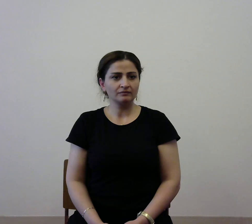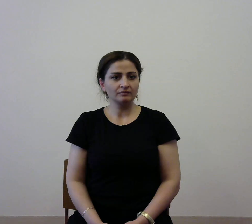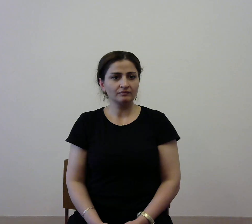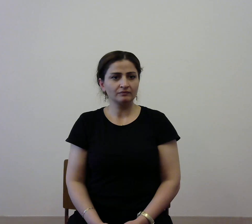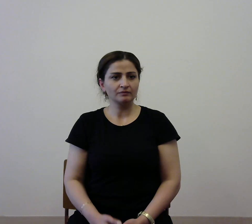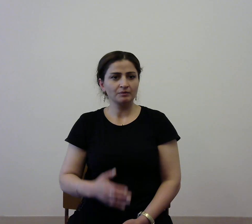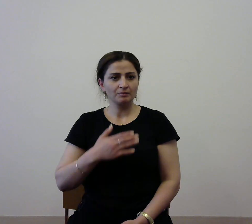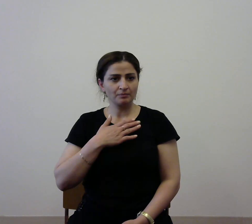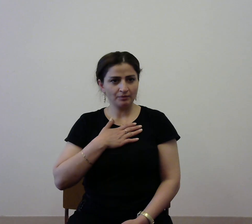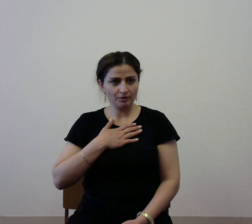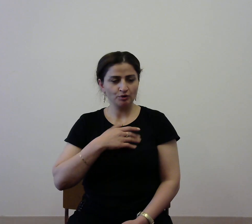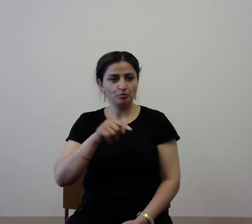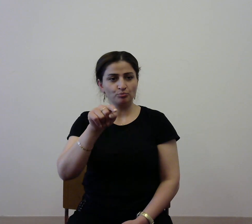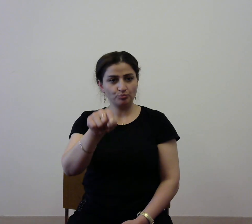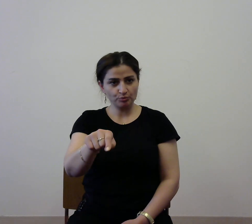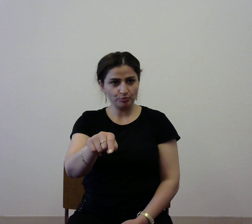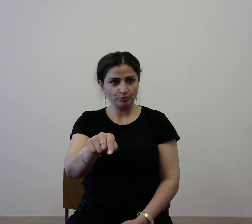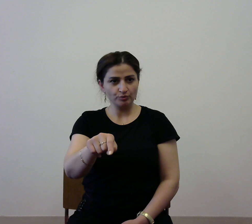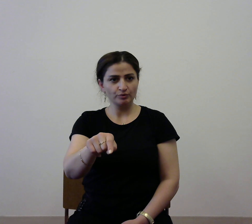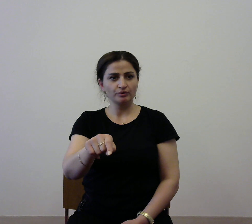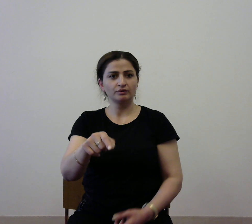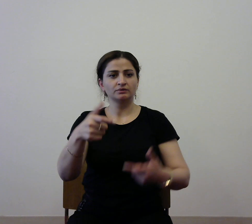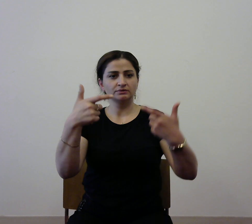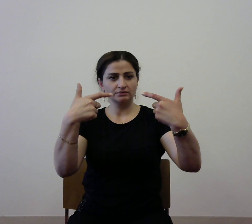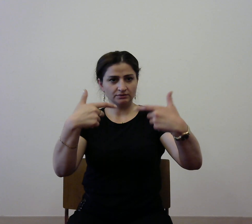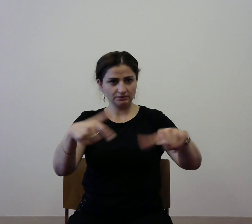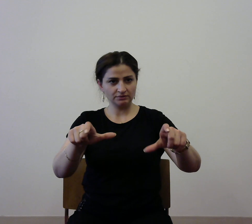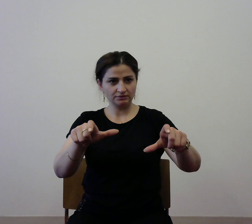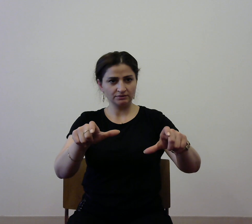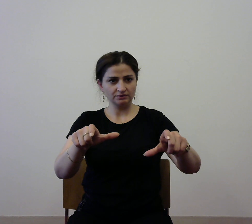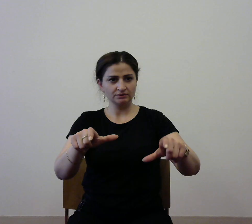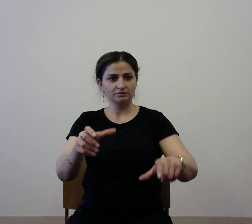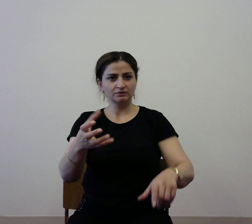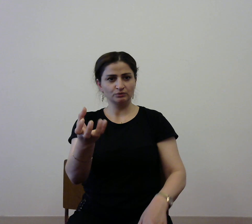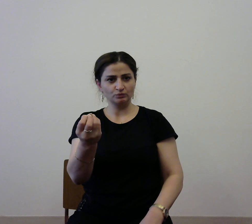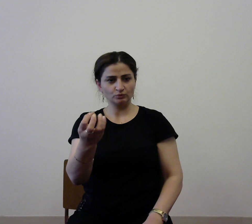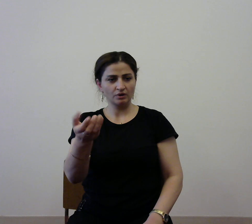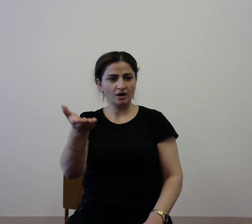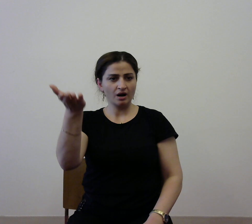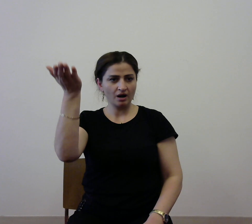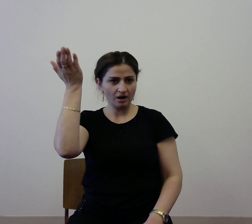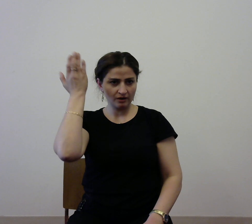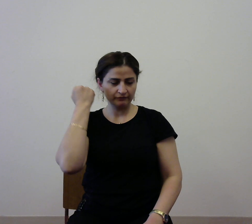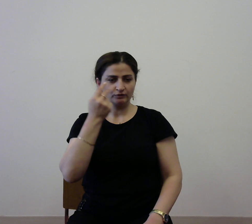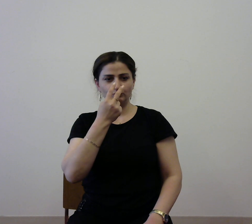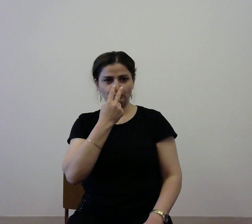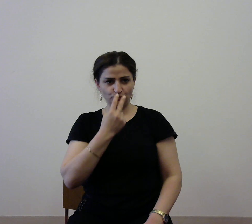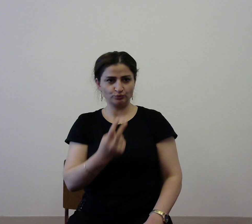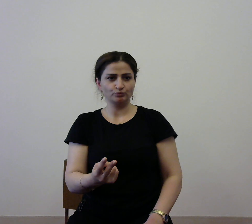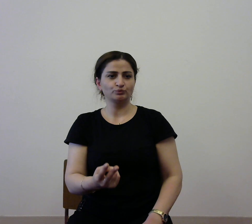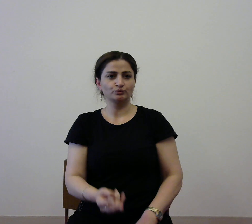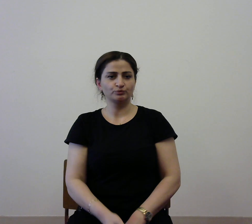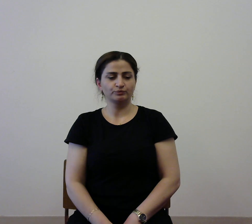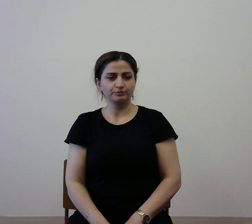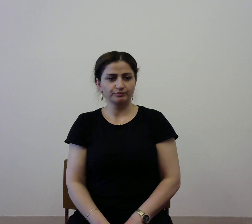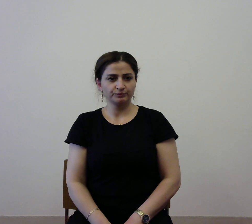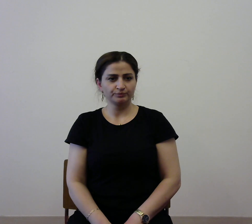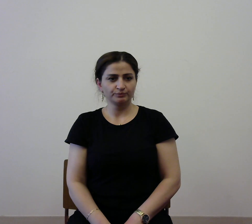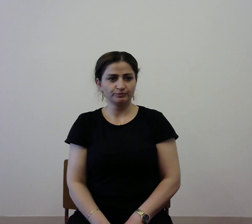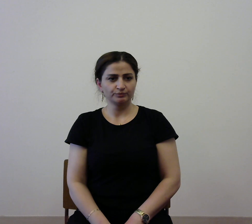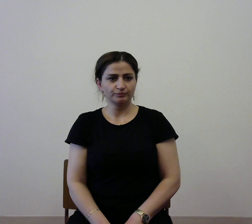Mən bu videonu daha əvvəl görmüşəm